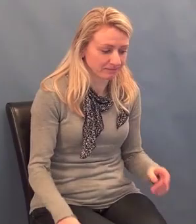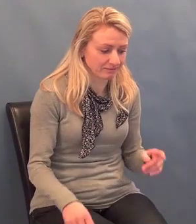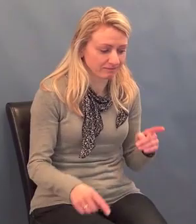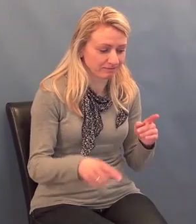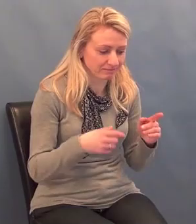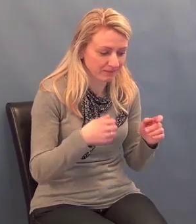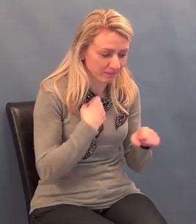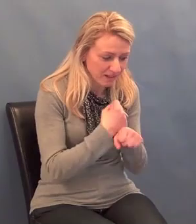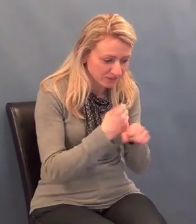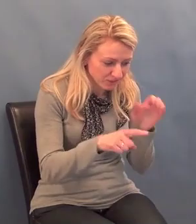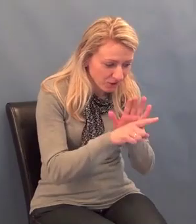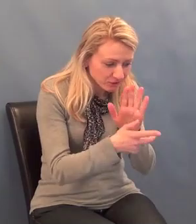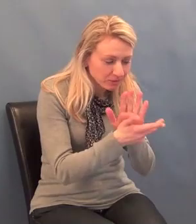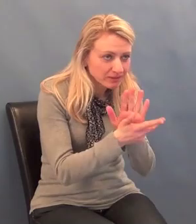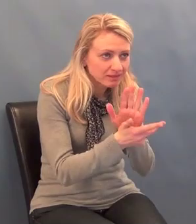Pracuję do osiemnastej.